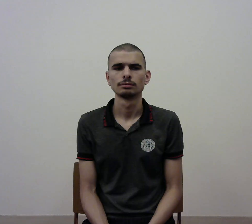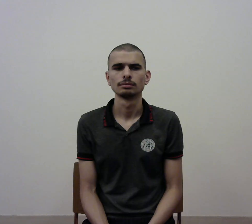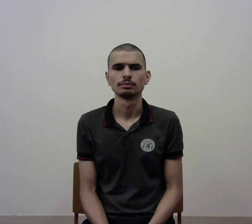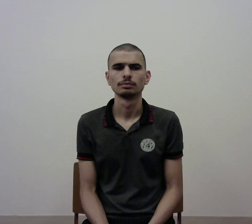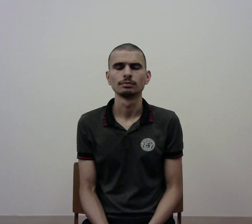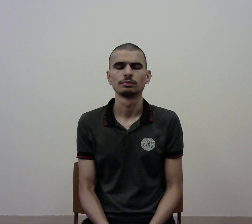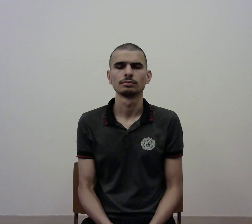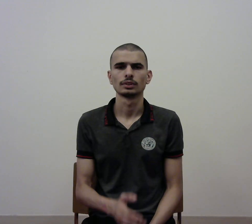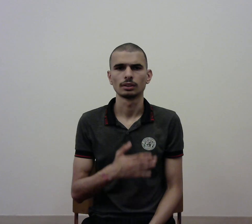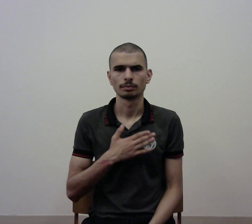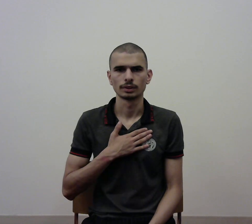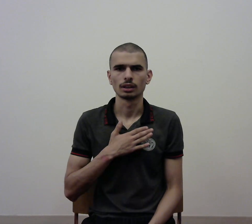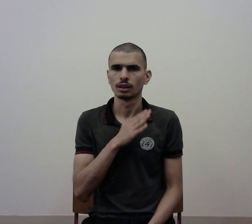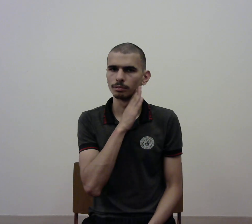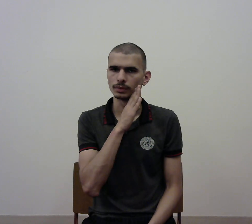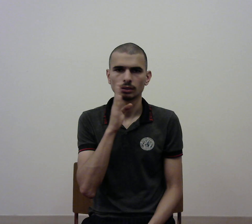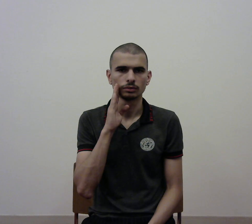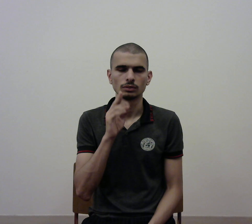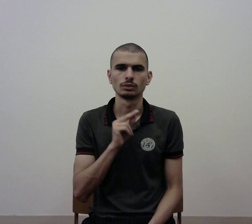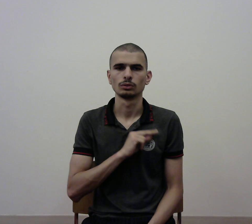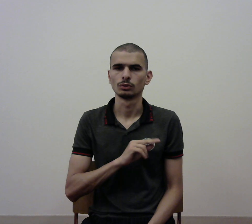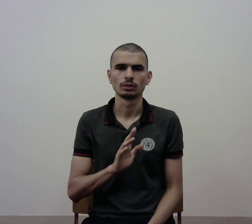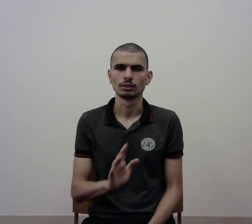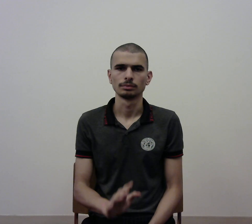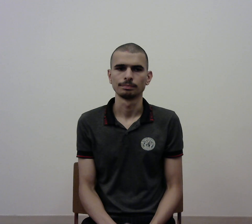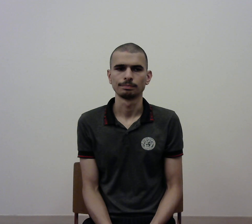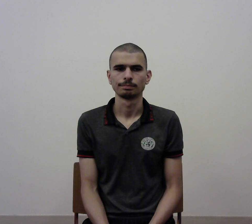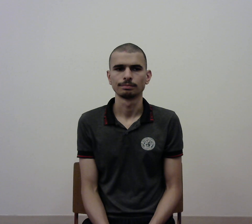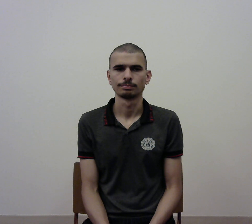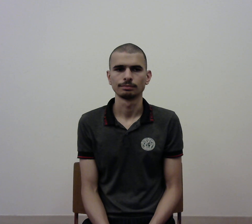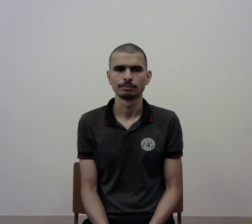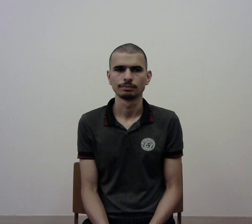Mənim anam işsizdir